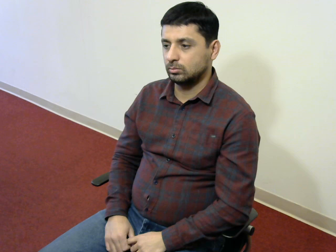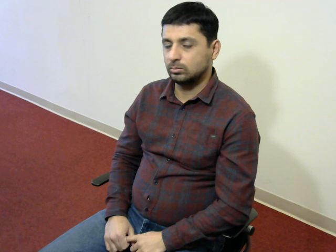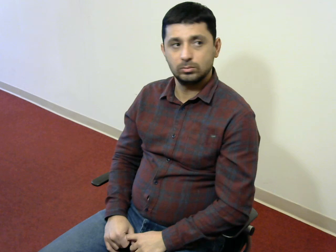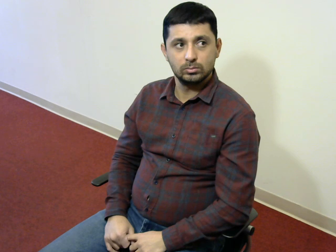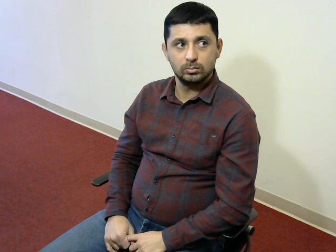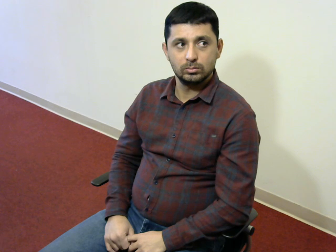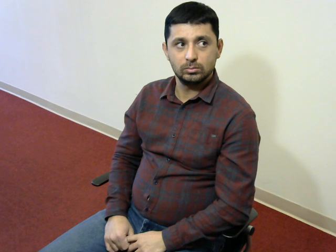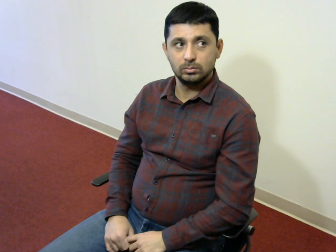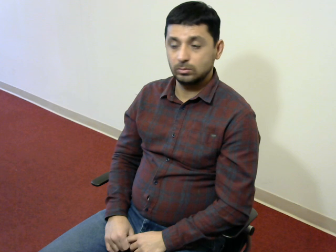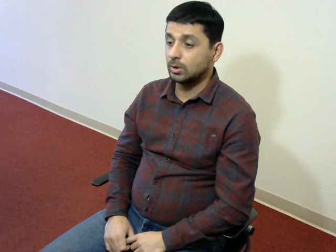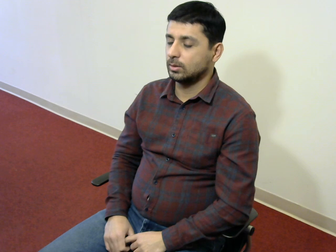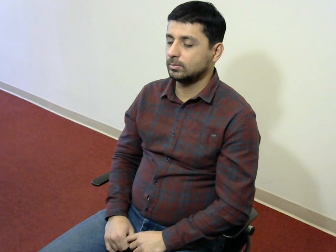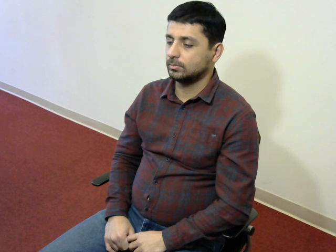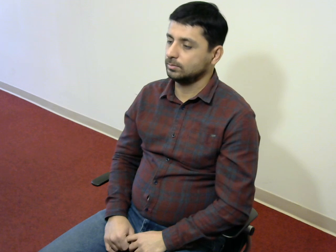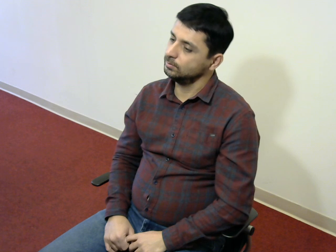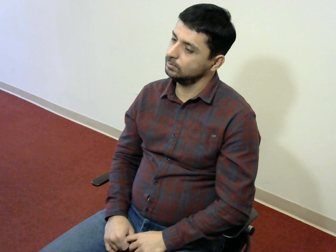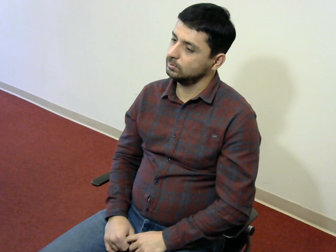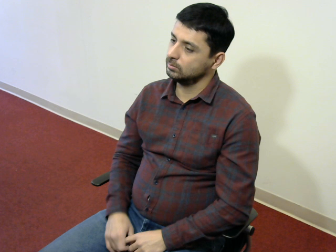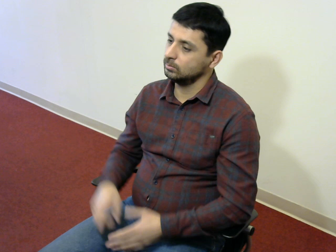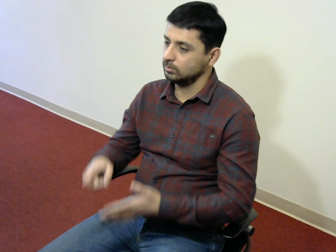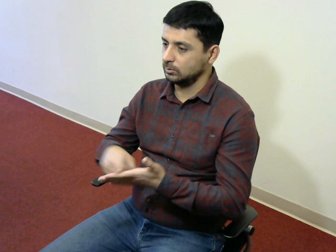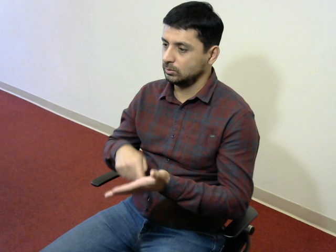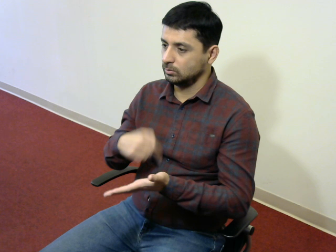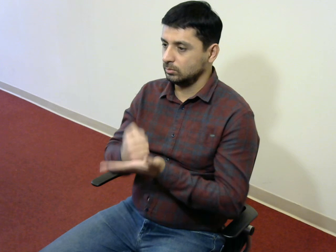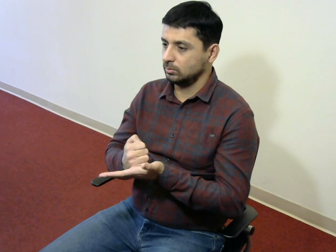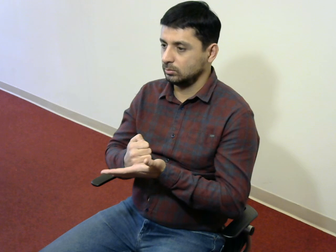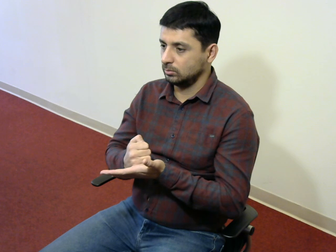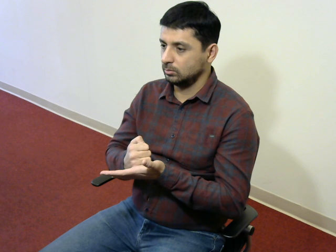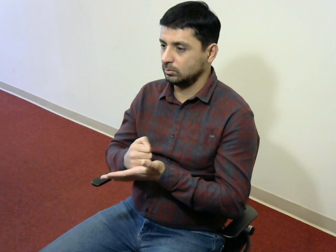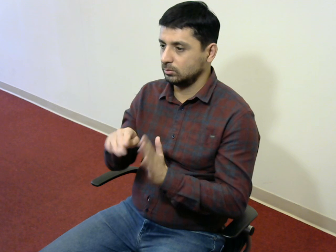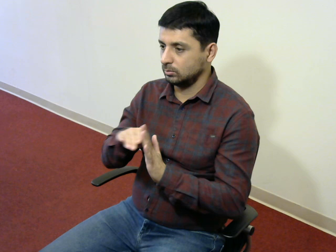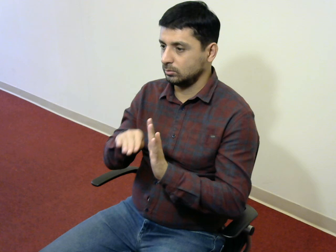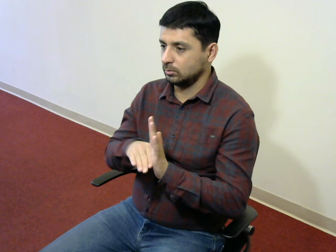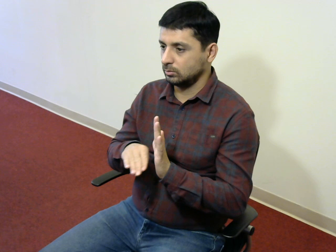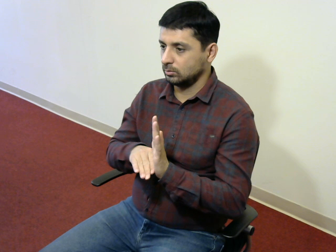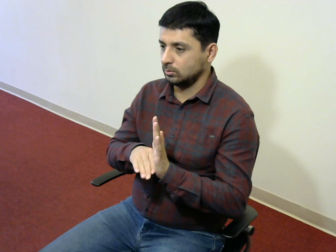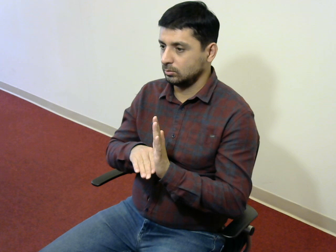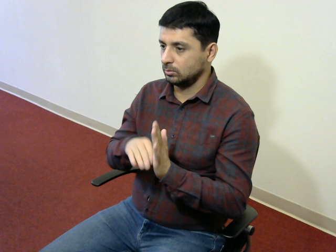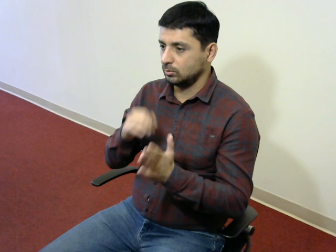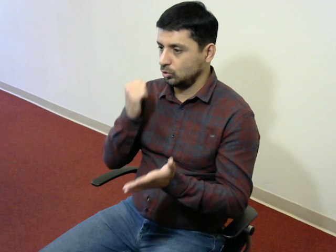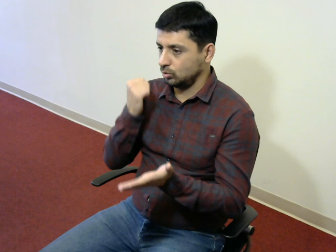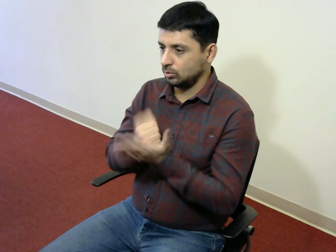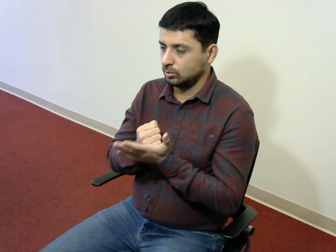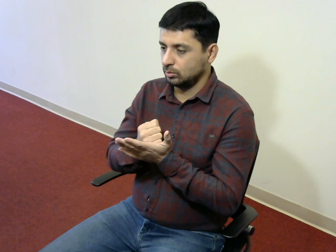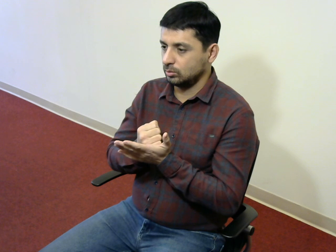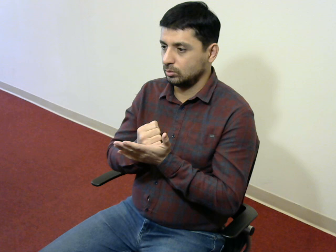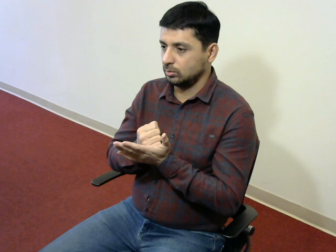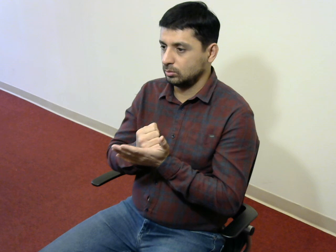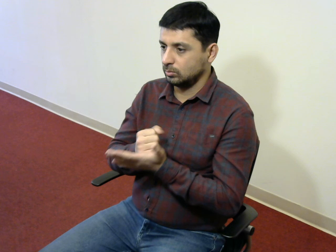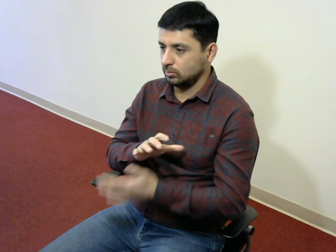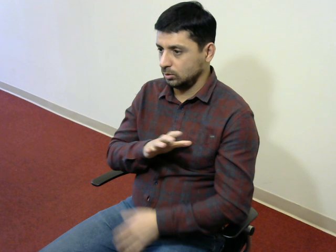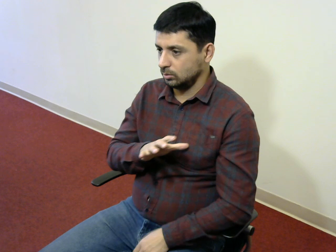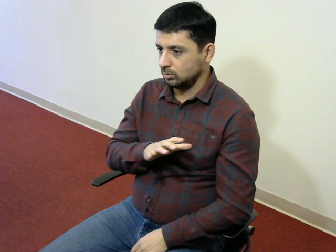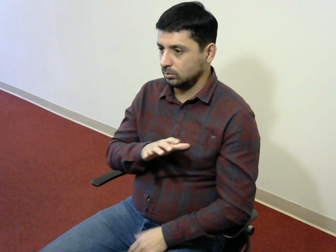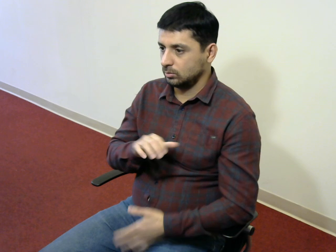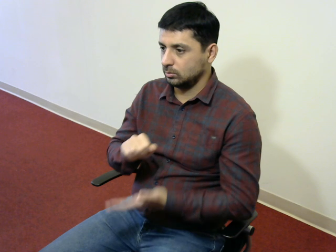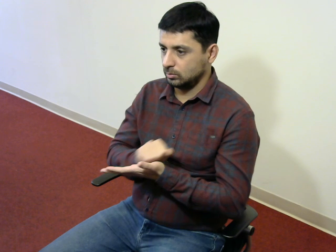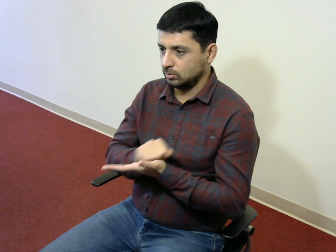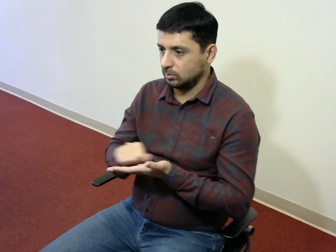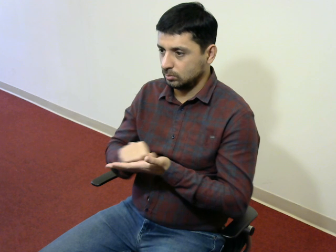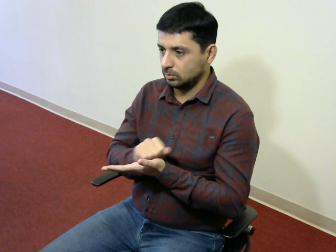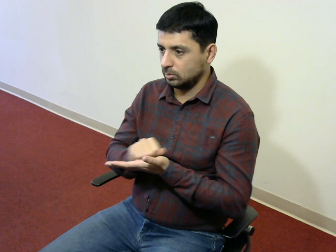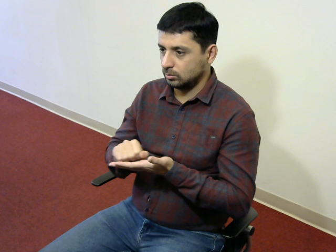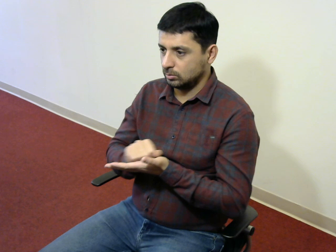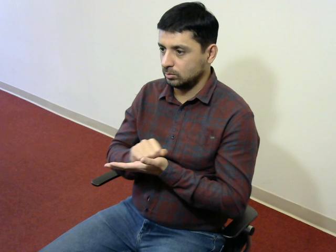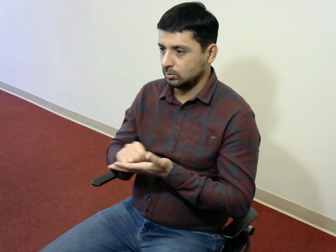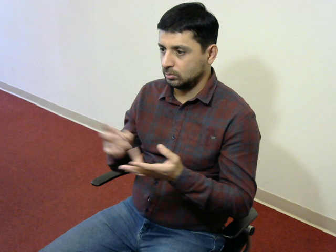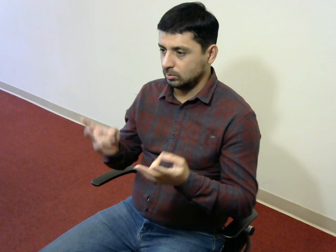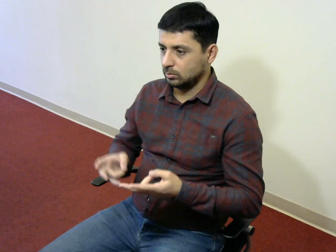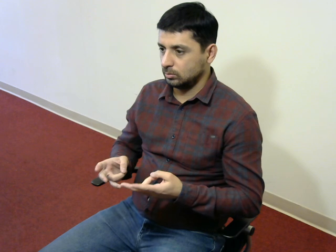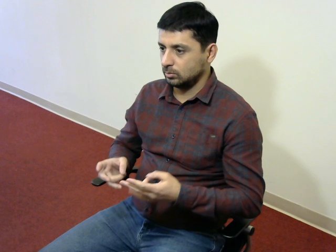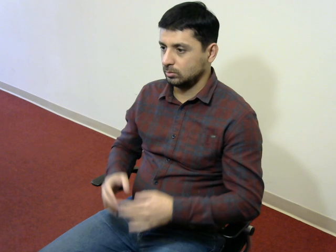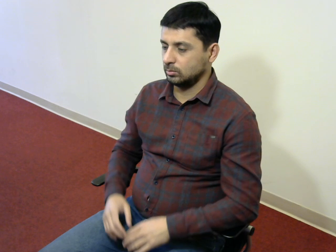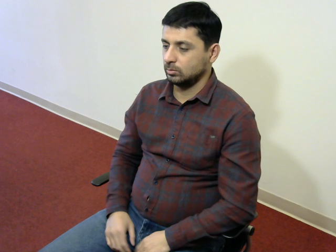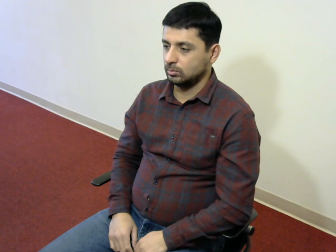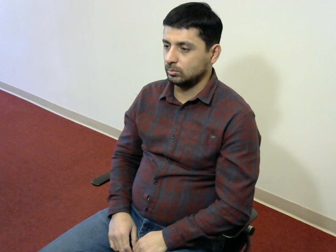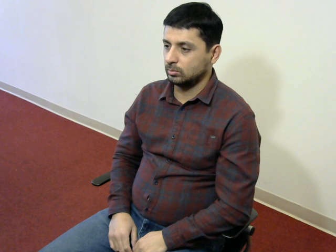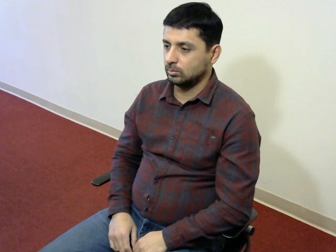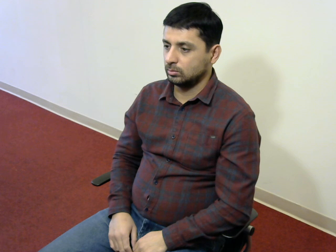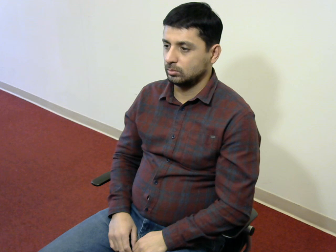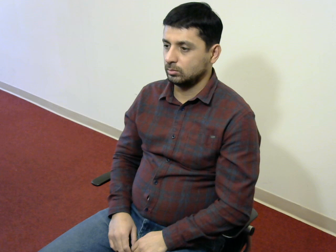Notarial qaydada təsdiq olunmuş sənədlər lazımdır